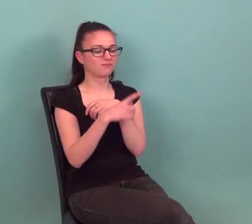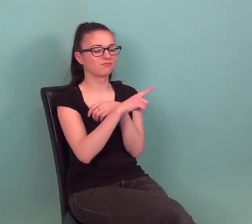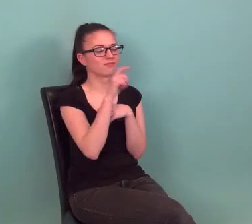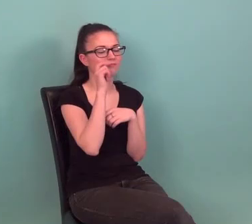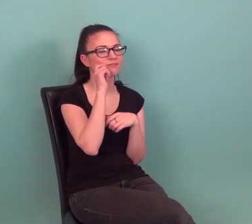Kobieta...